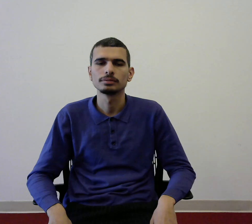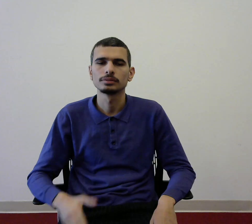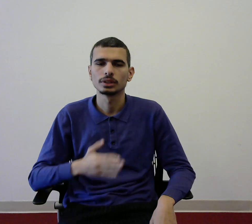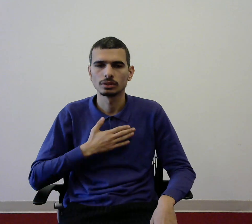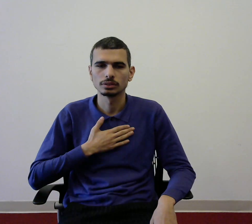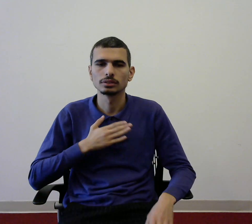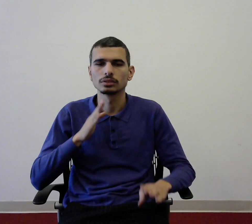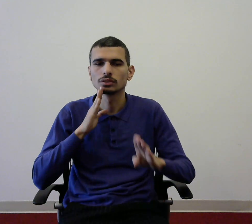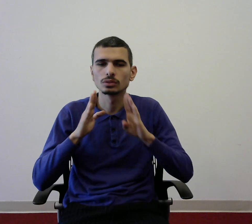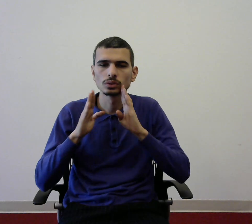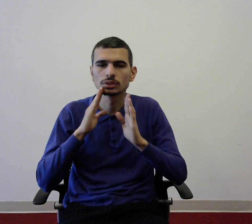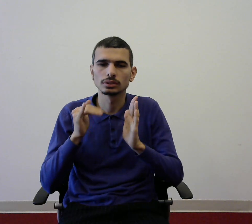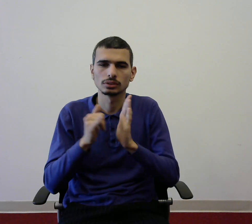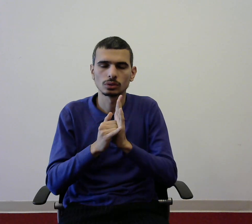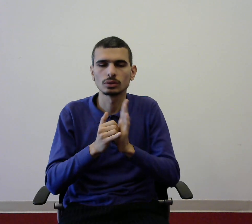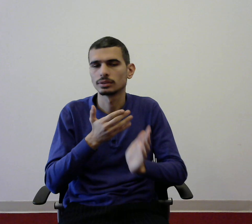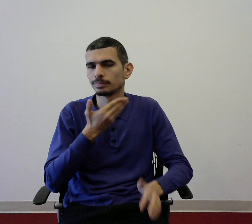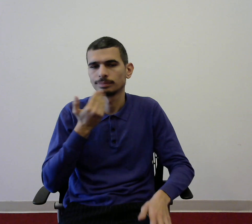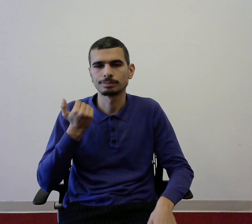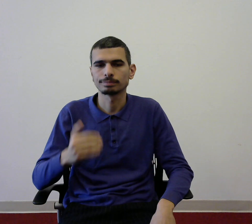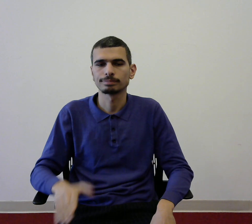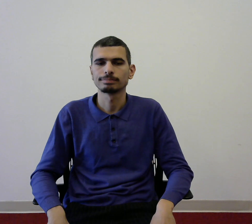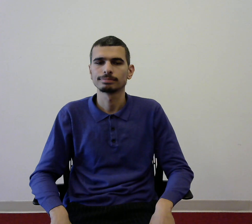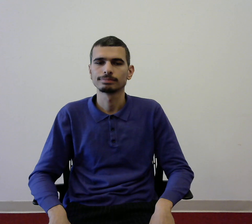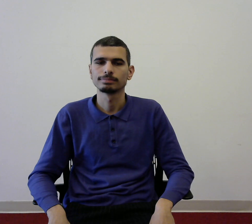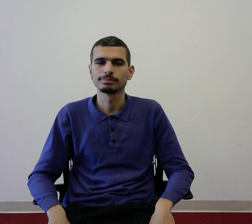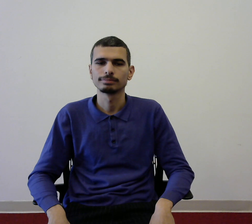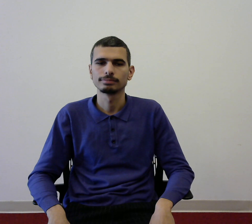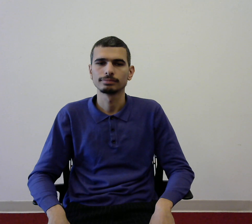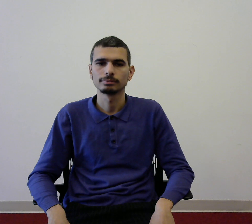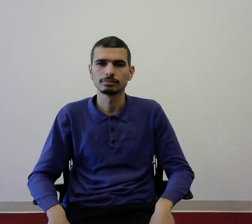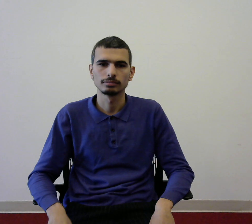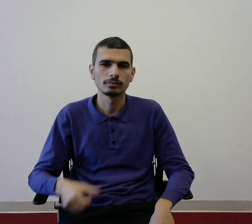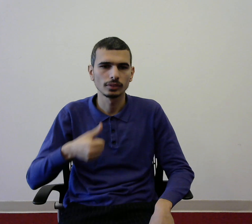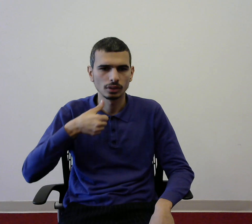Mənim Facebook hesabım yoxdur